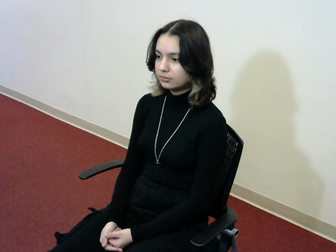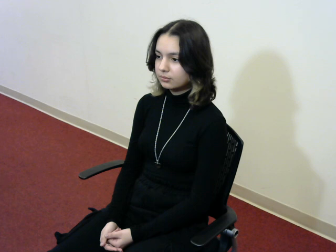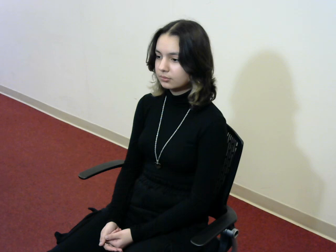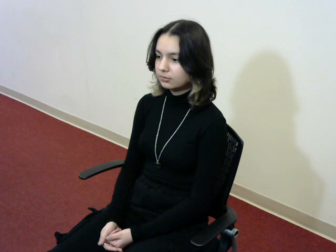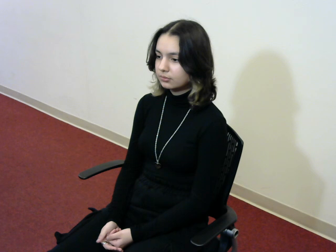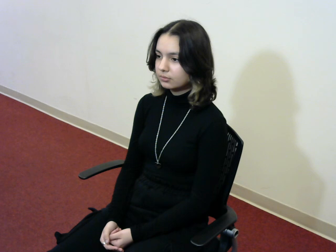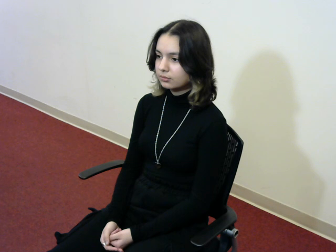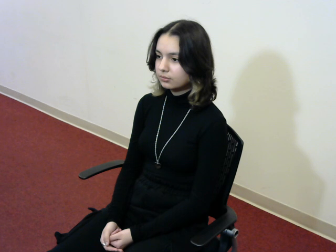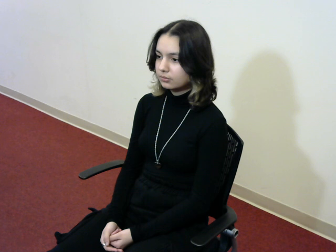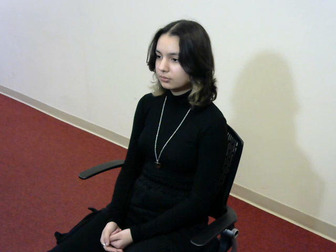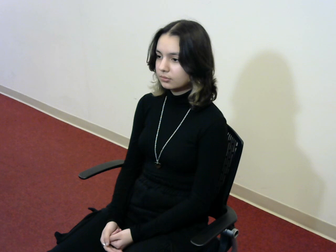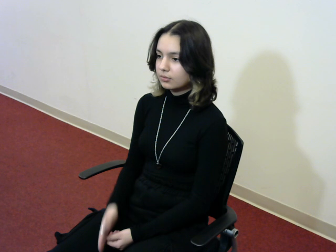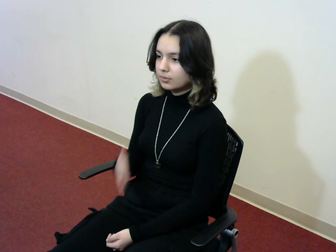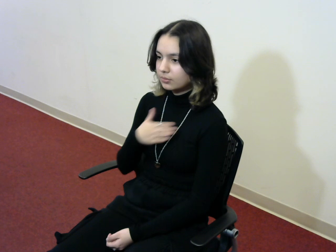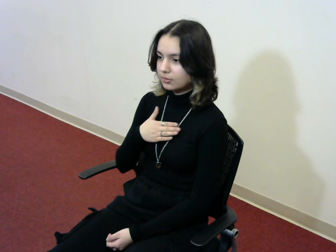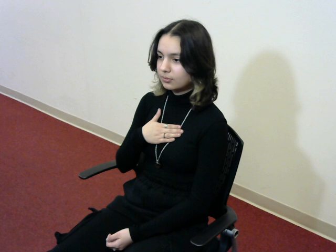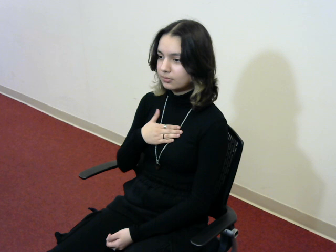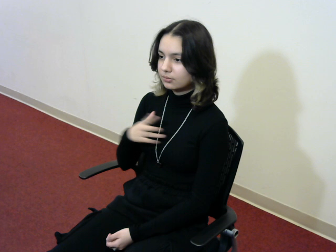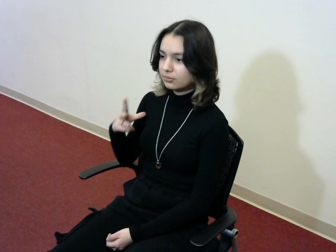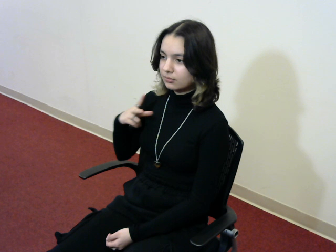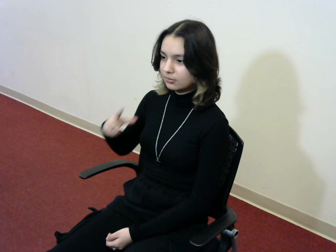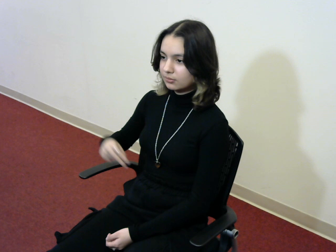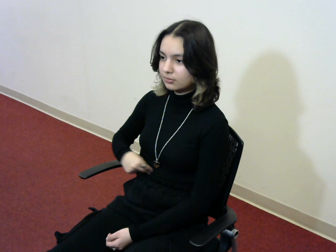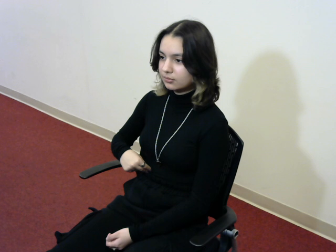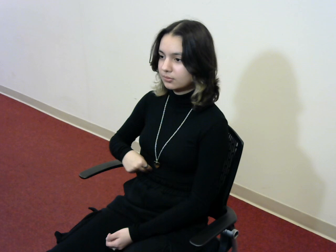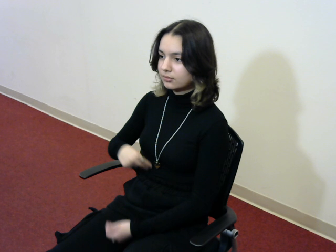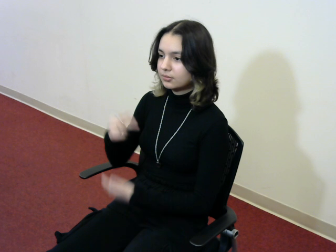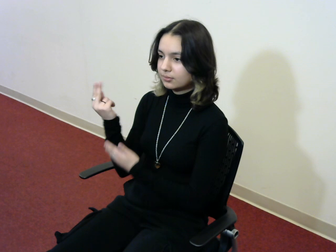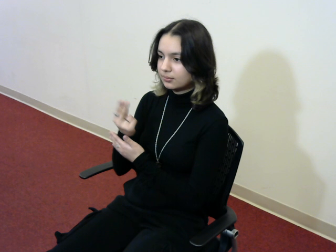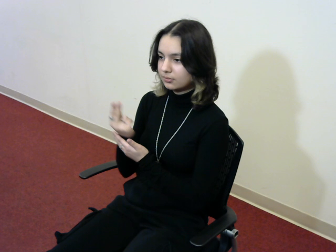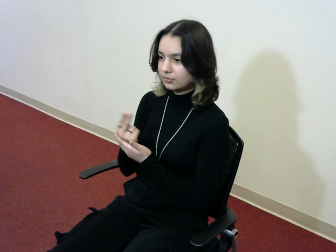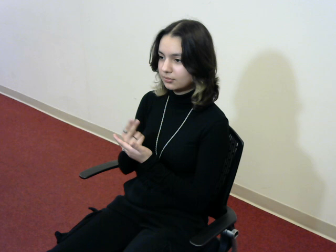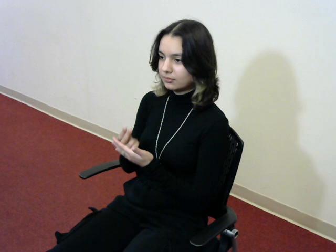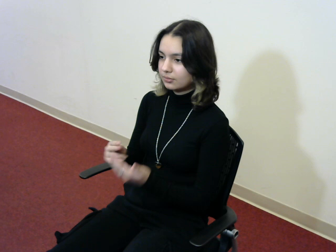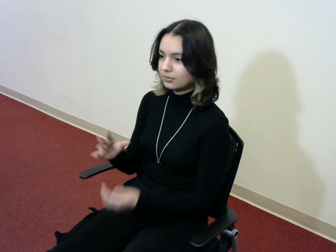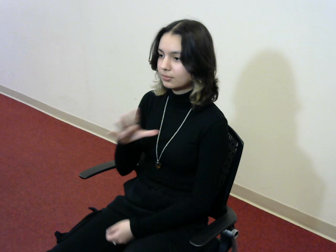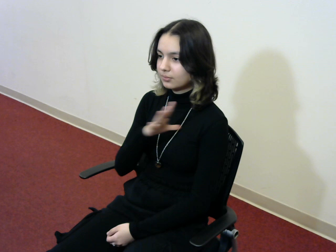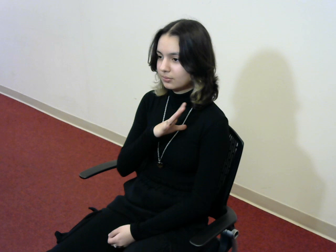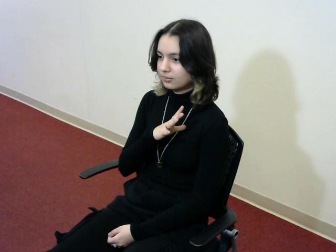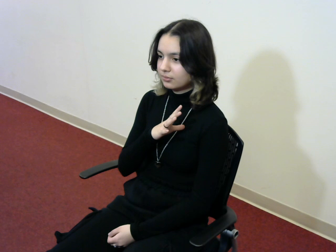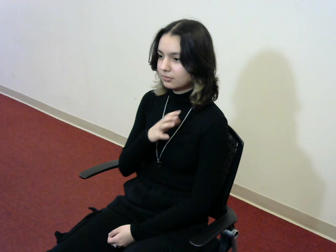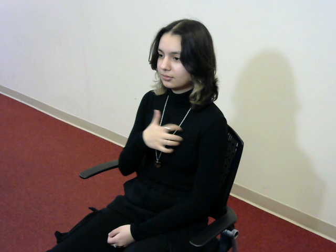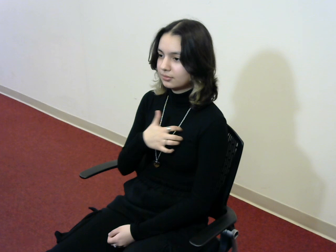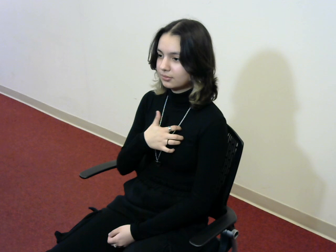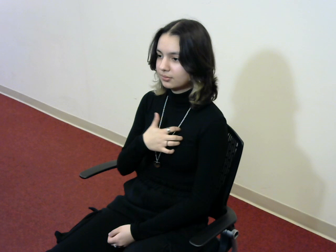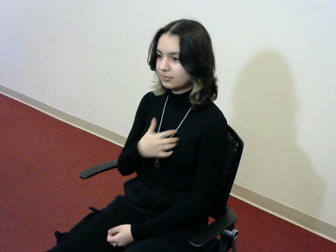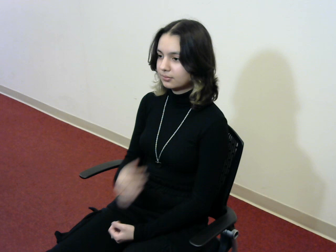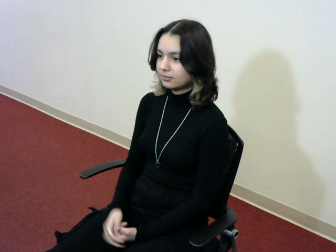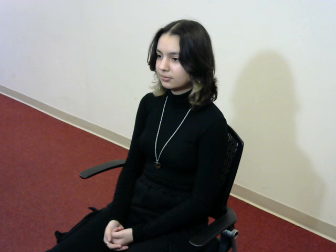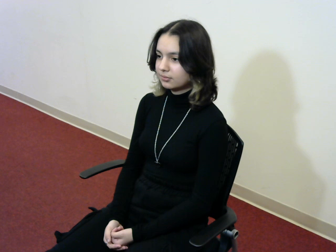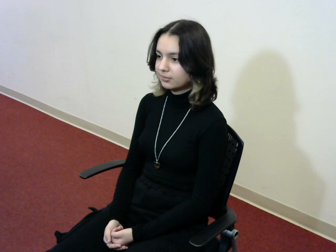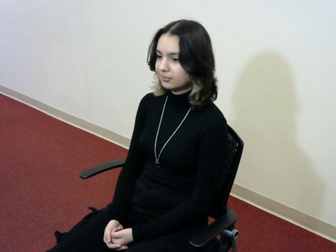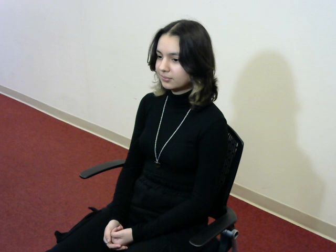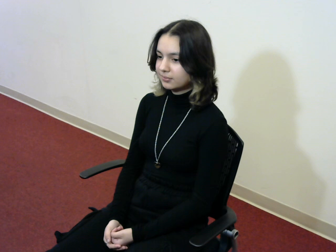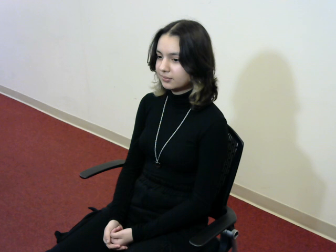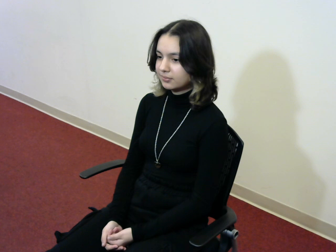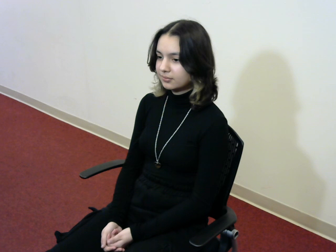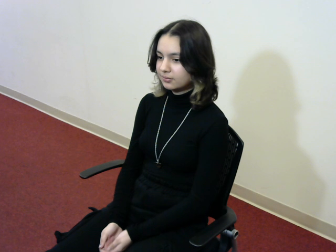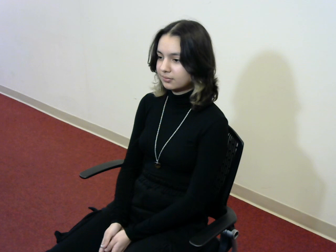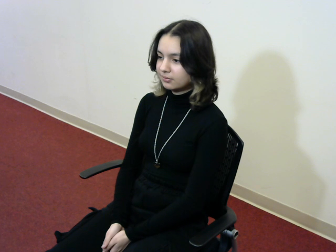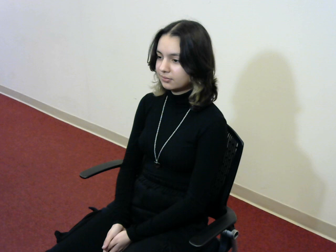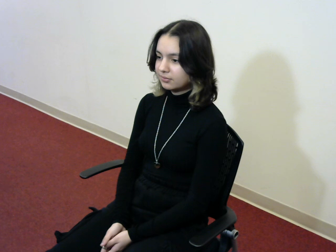Mənim qızım rəssam olmaq istəyir